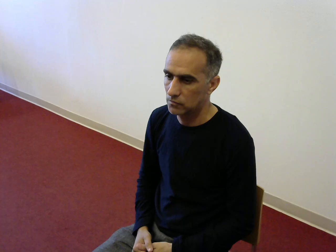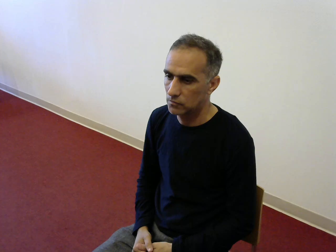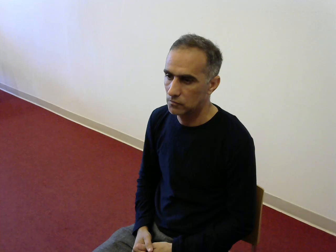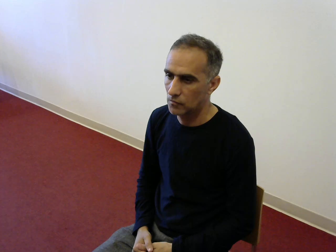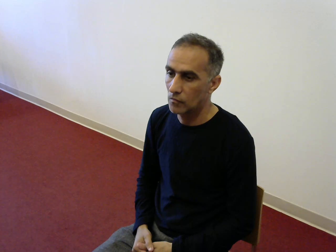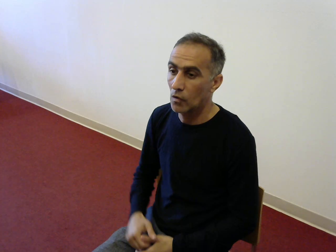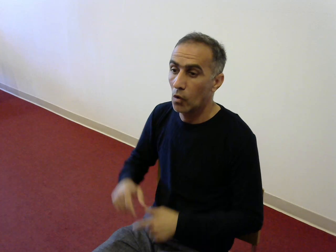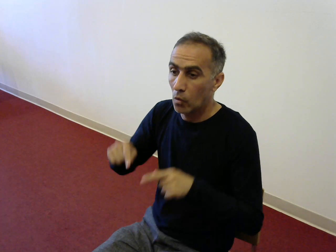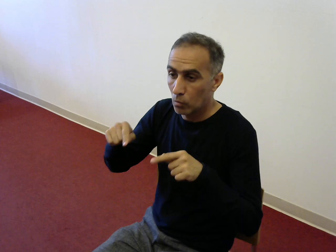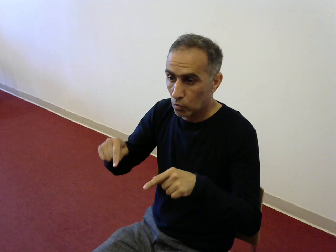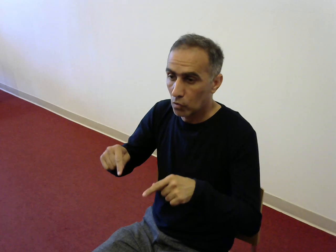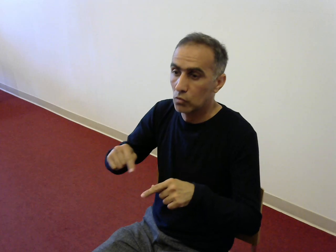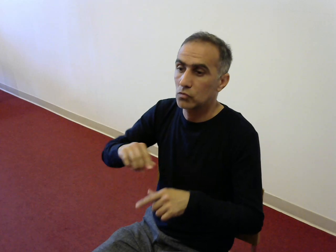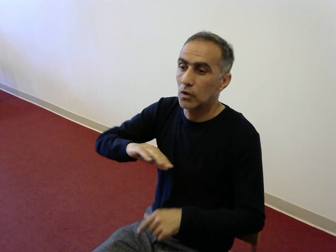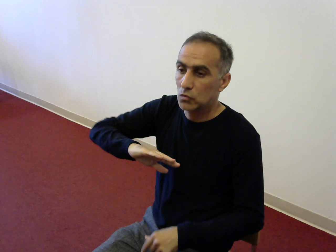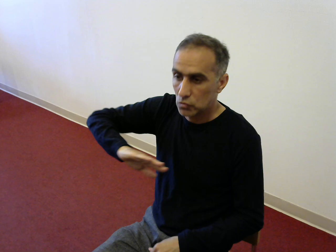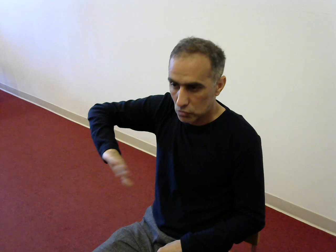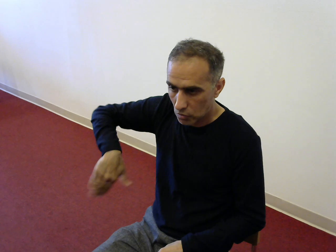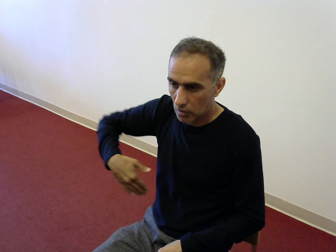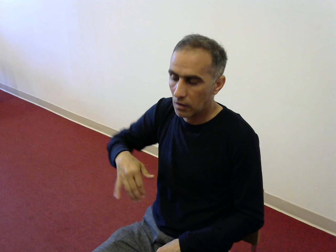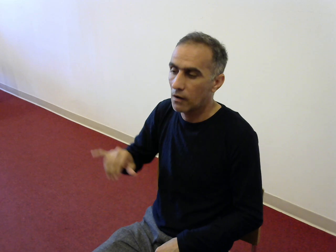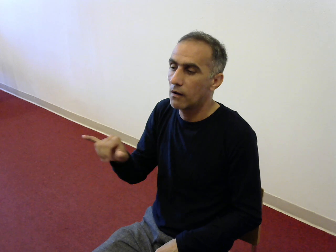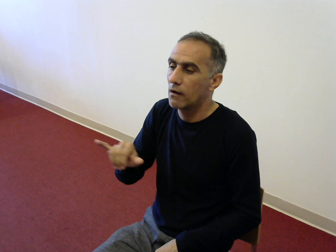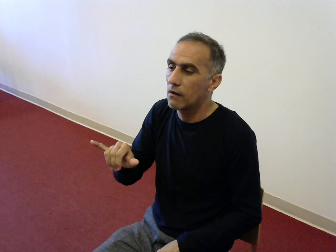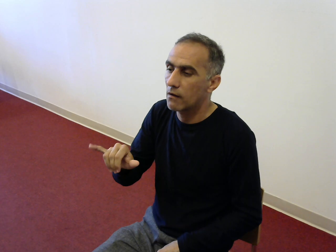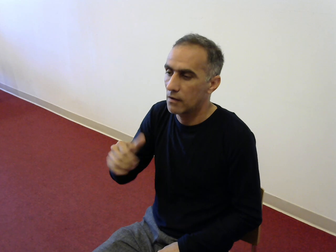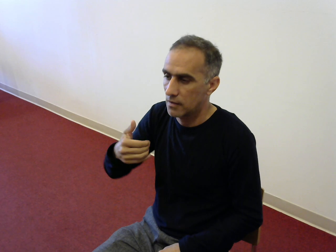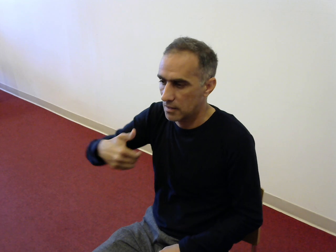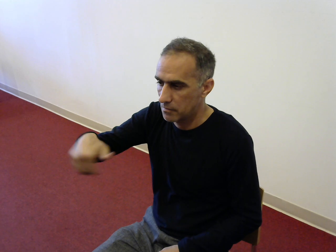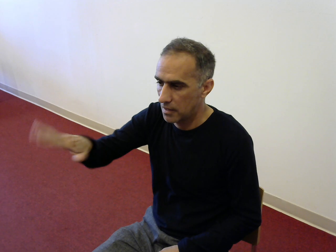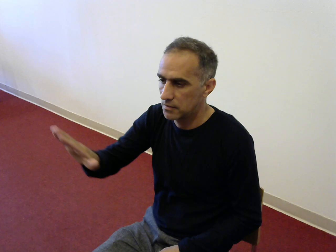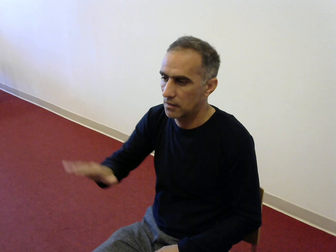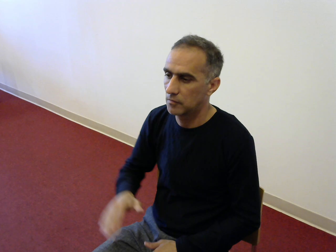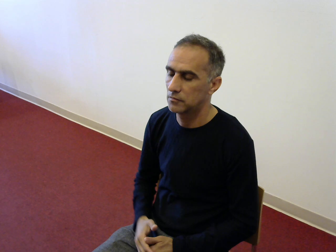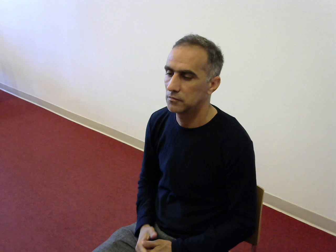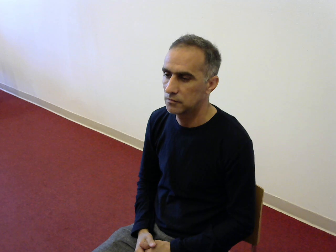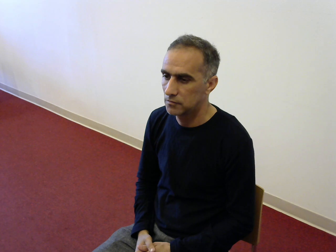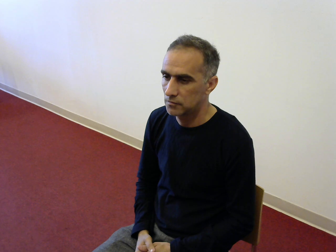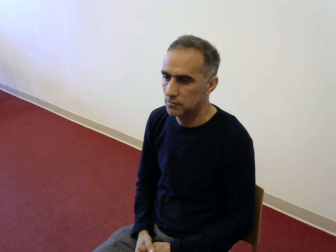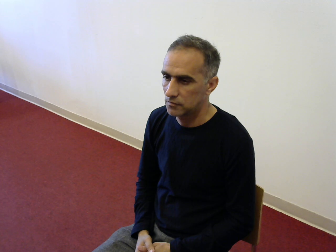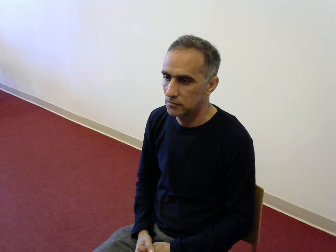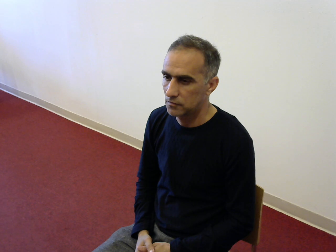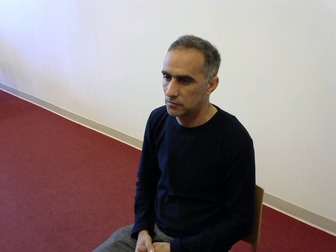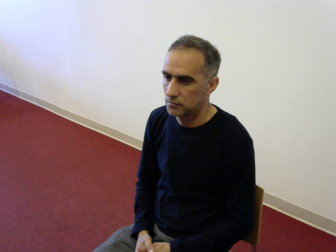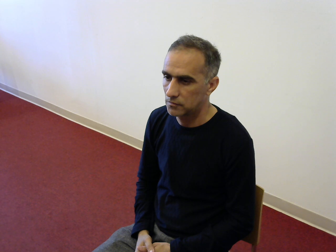Burdan sonra hara getməliyəm?